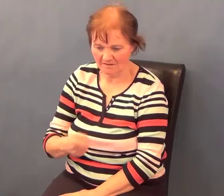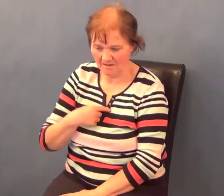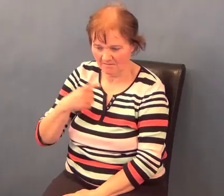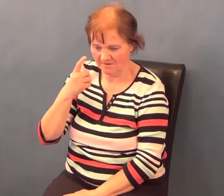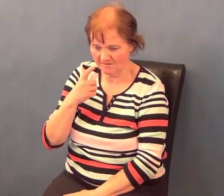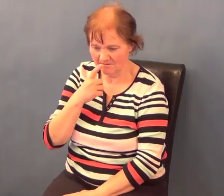Ja myślę.